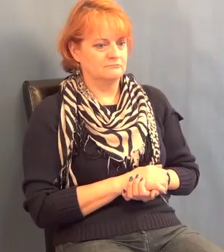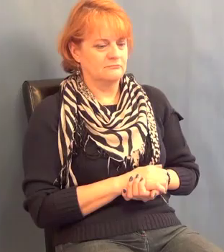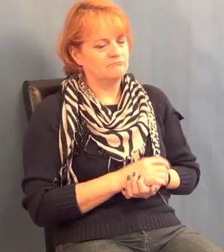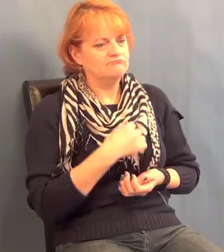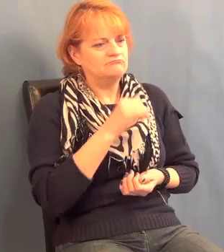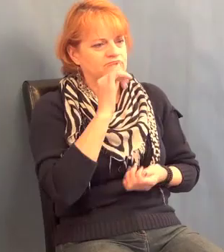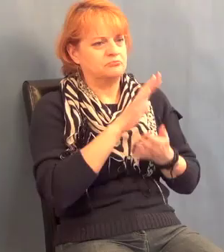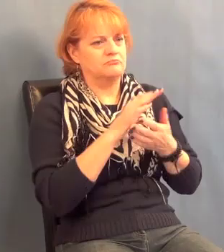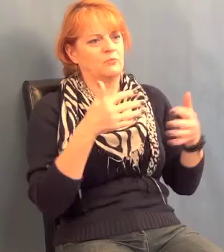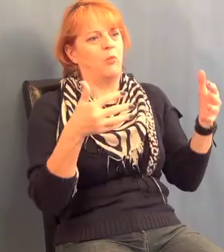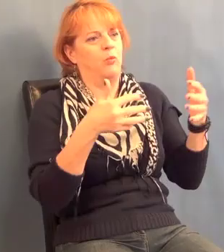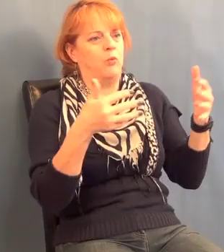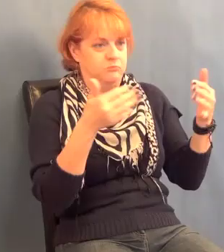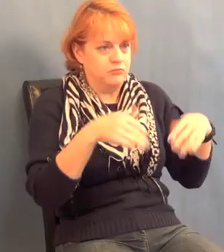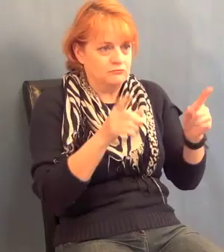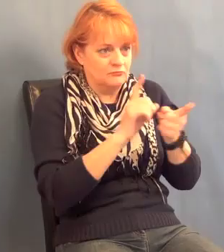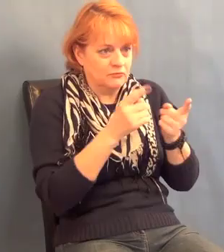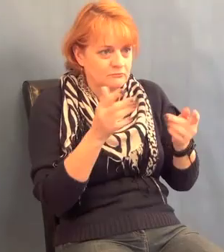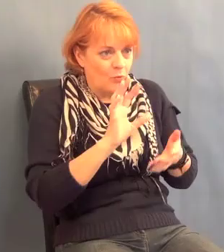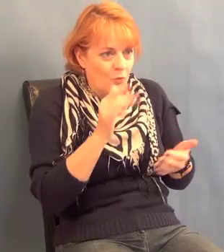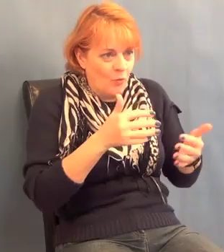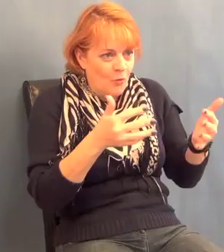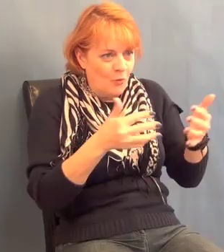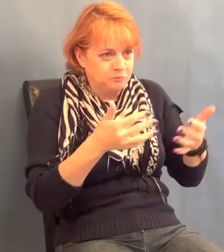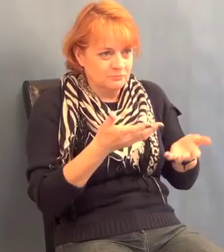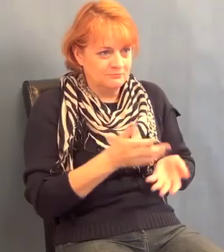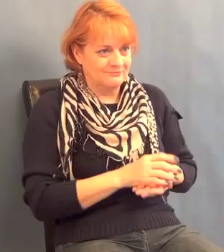Ja nie mogę, przepraszam, możemy się spotkać o piątej w klubie.